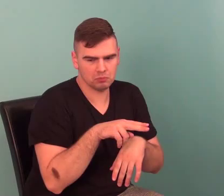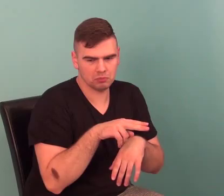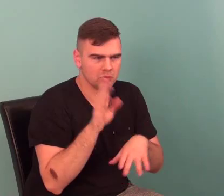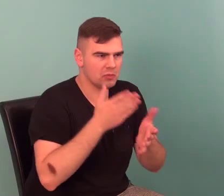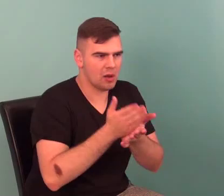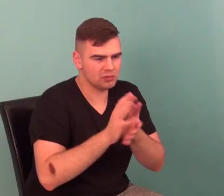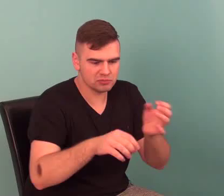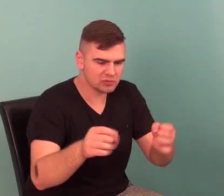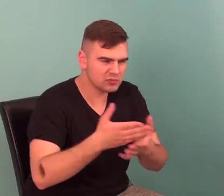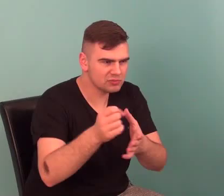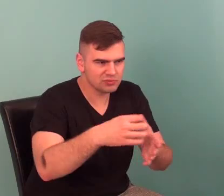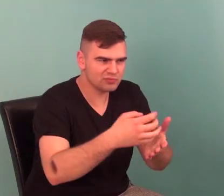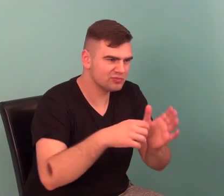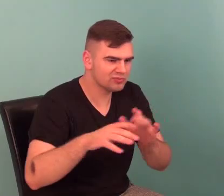Decydują się, mu pomóc, wrzucają owoce do kosza.